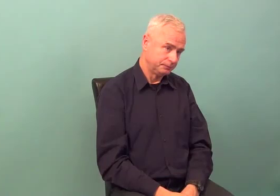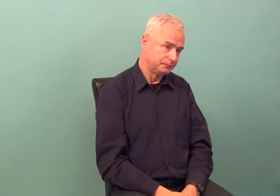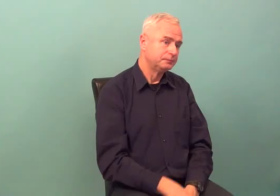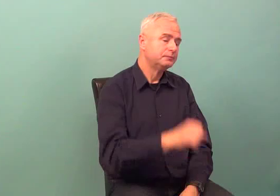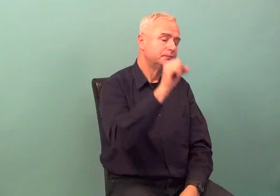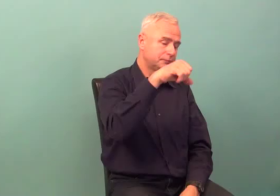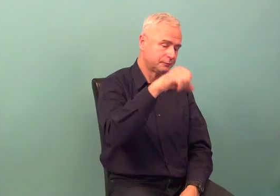Tak.